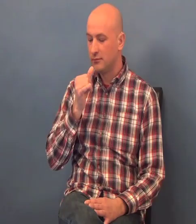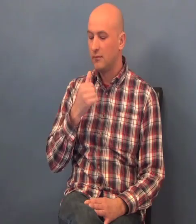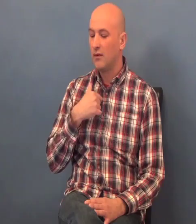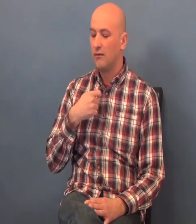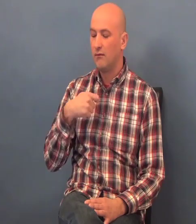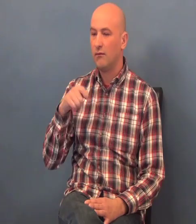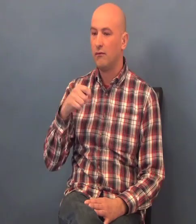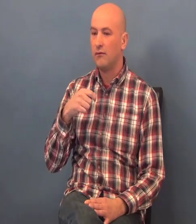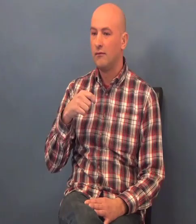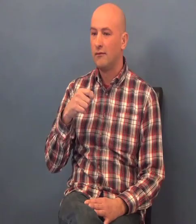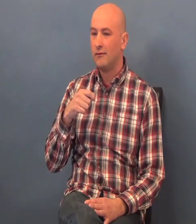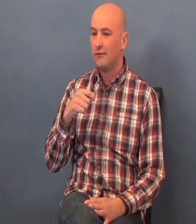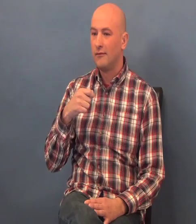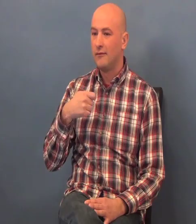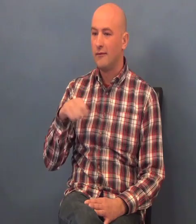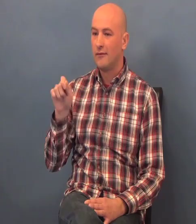Wyjeżdżam...